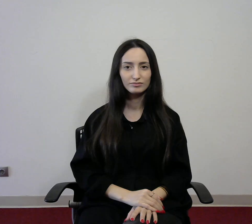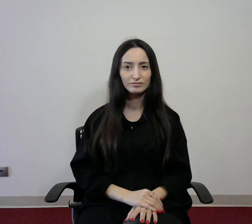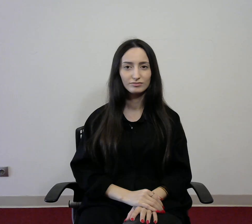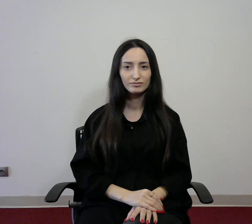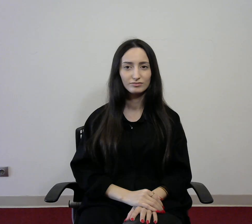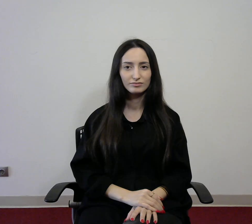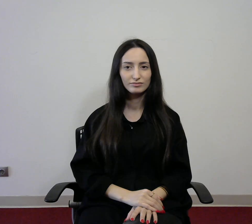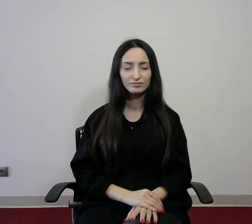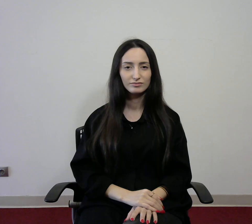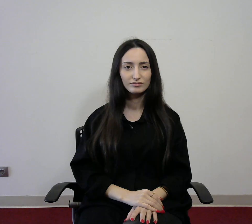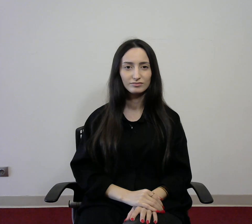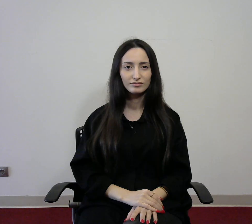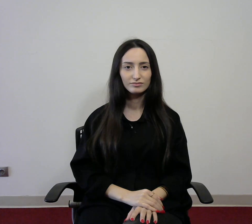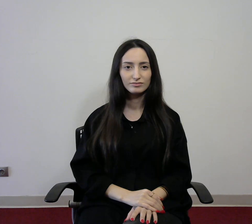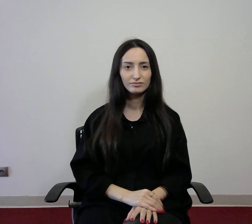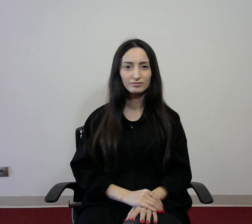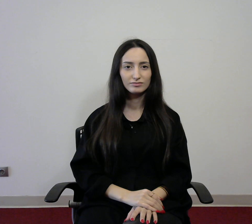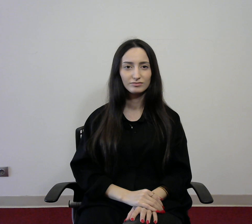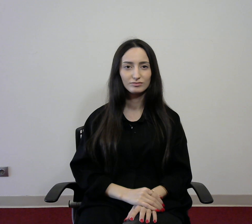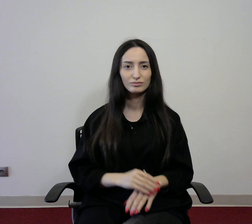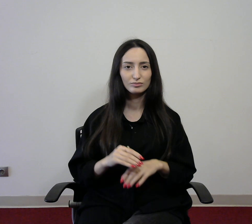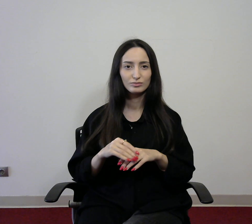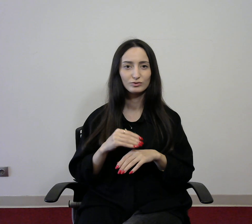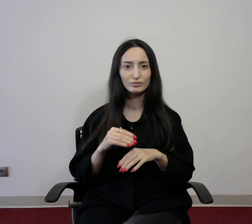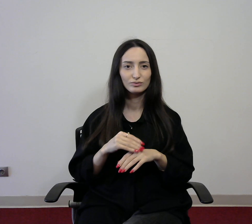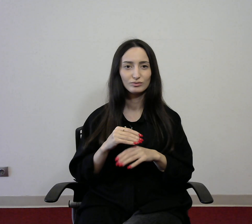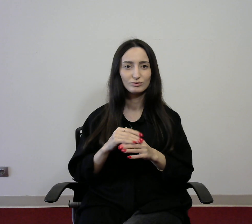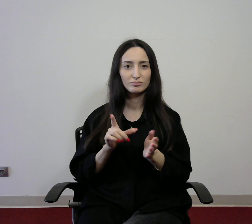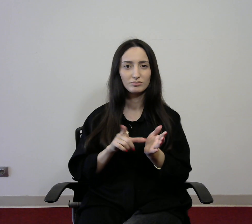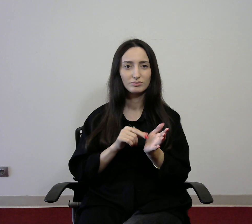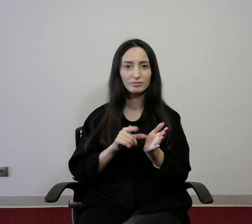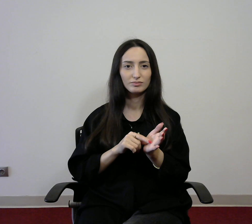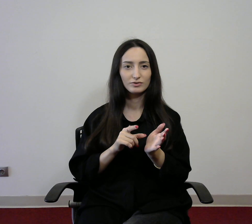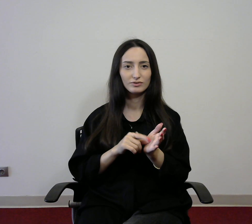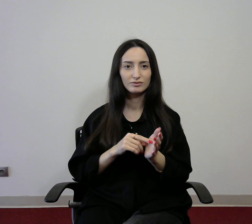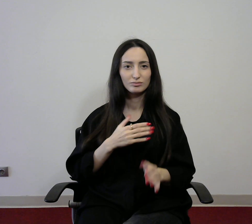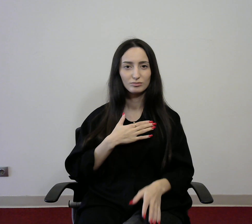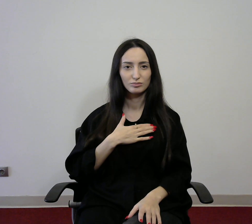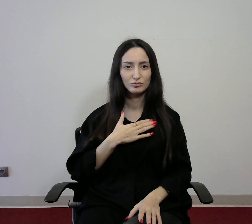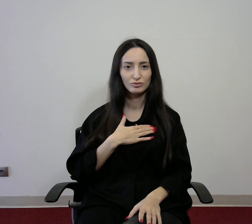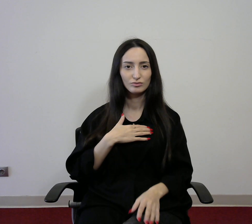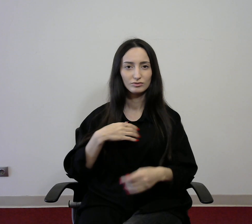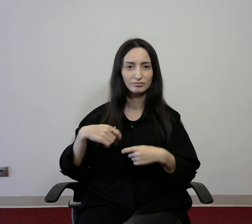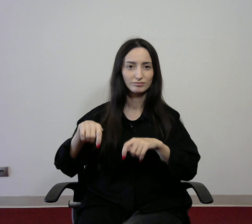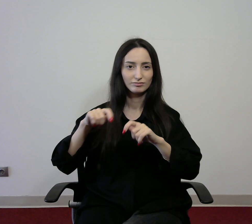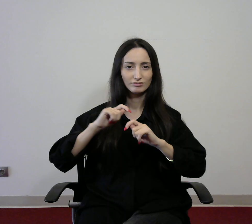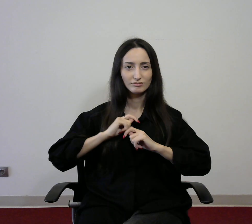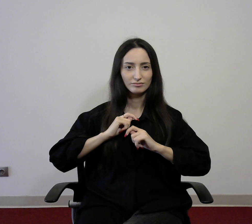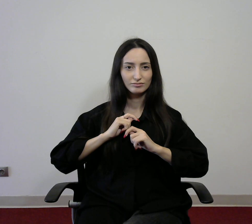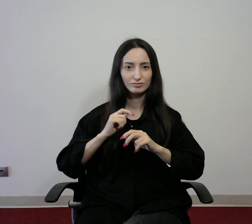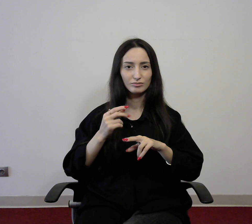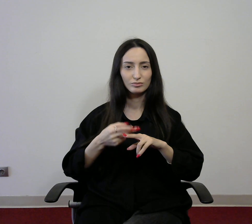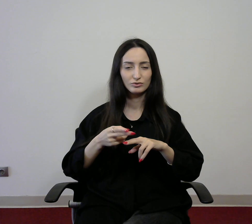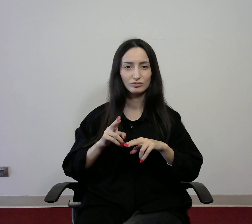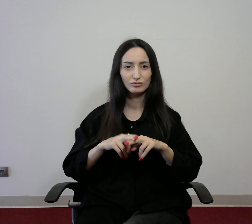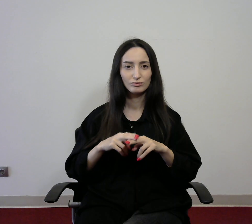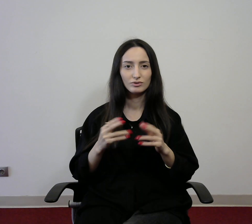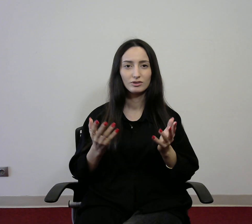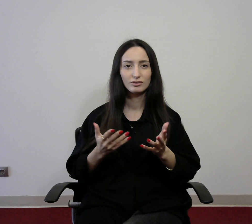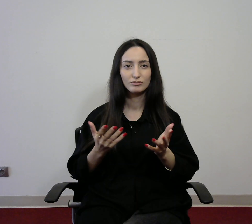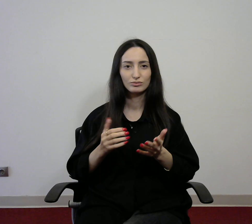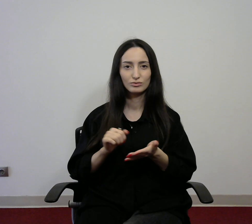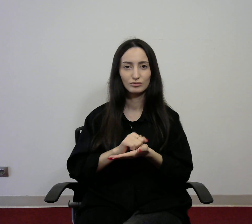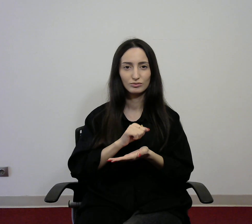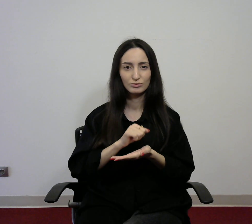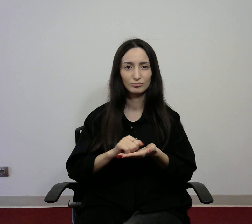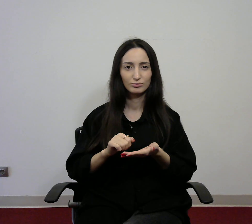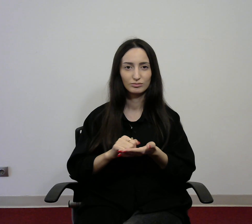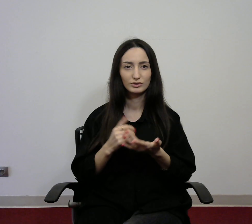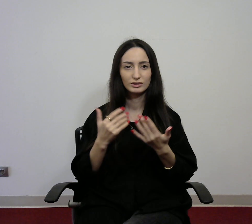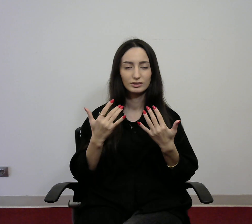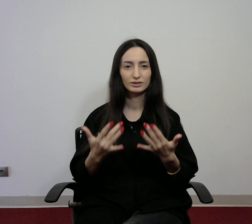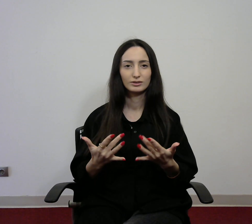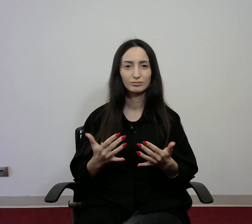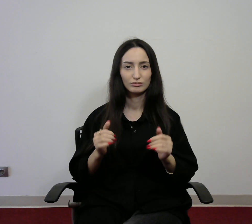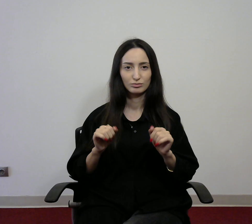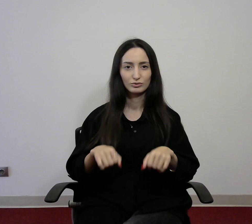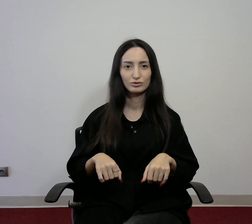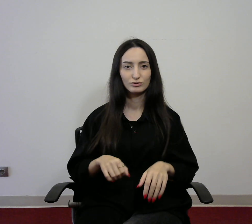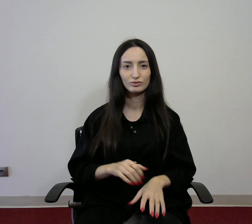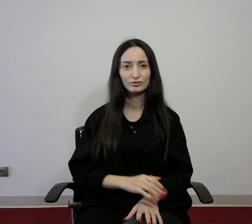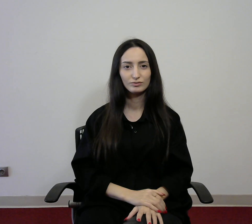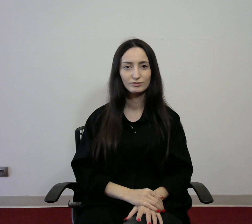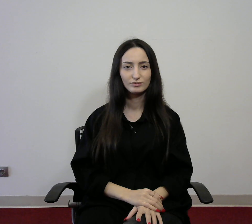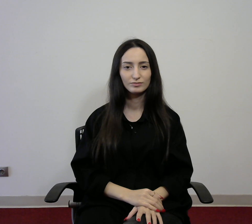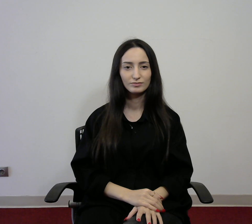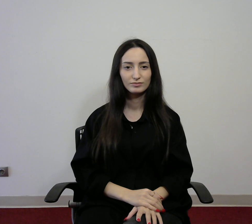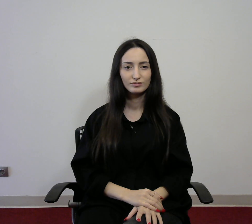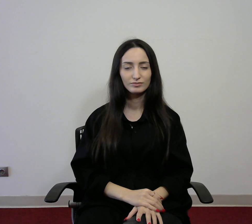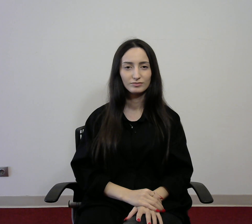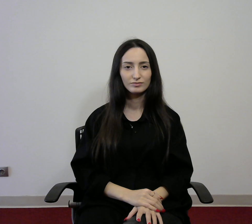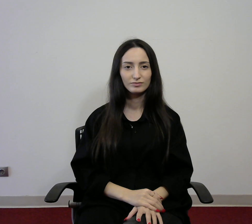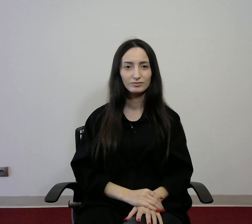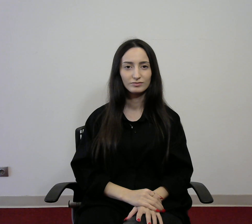Yoldaşımın pensiyasını mənə köçürmək üçün hansı sənədlər tələb olunur?